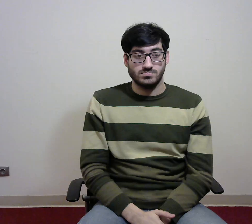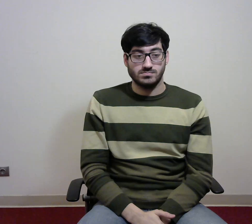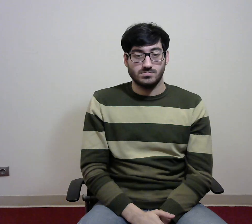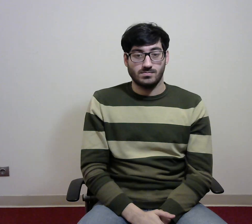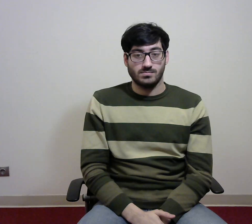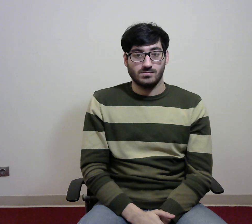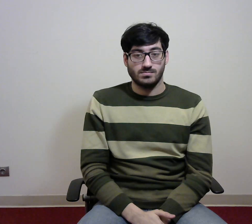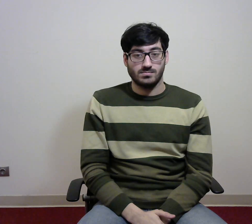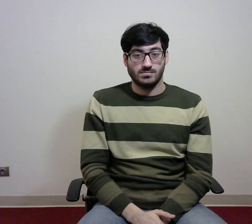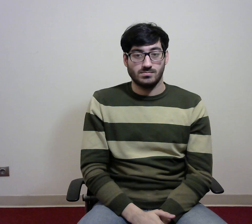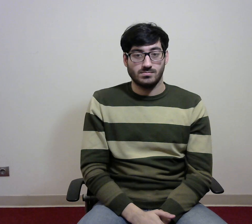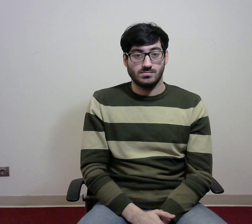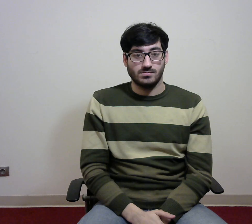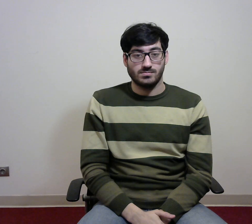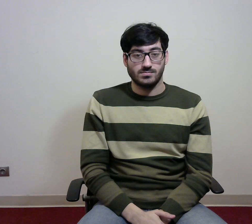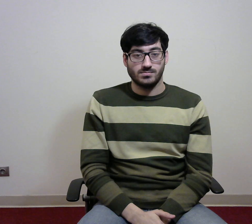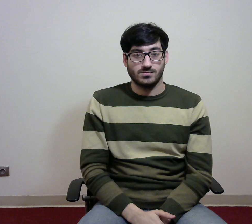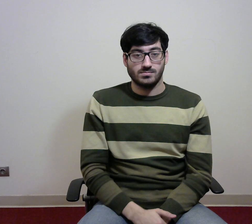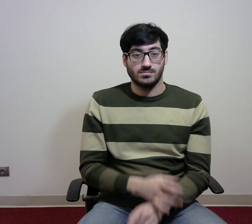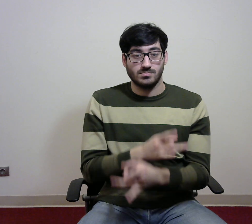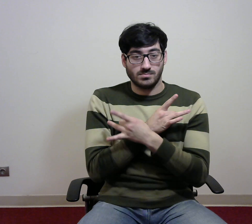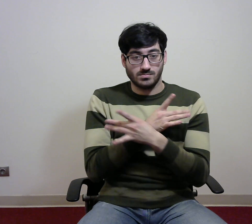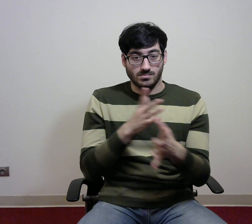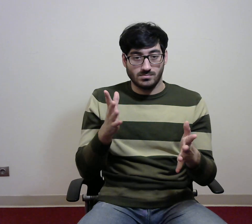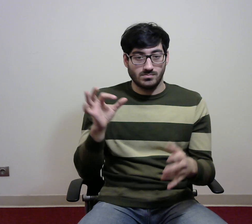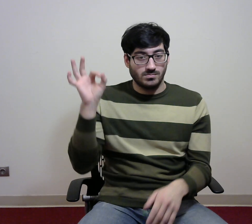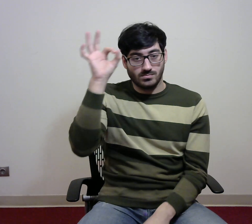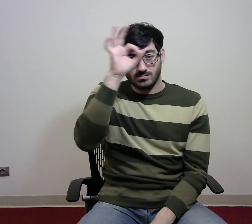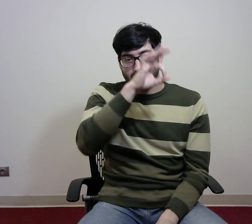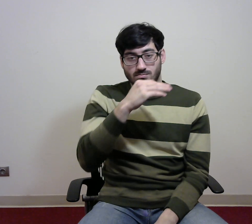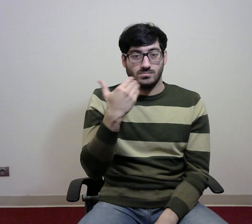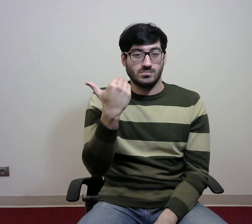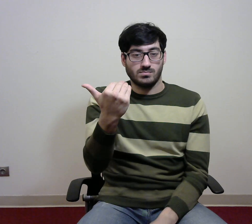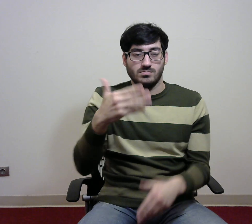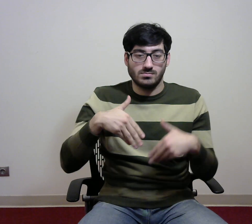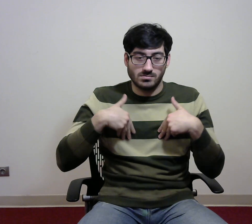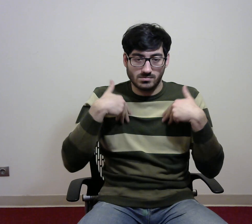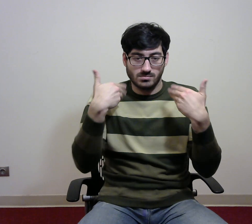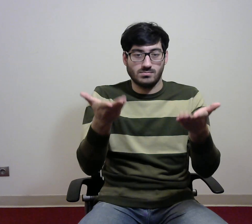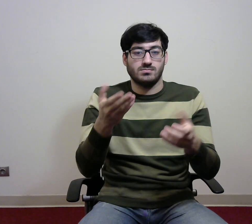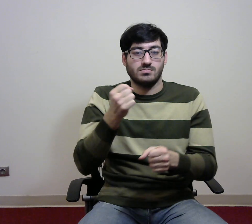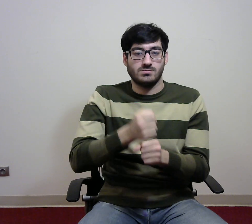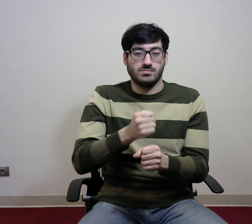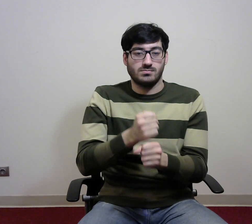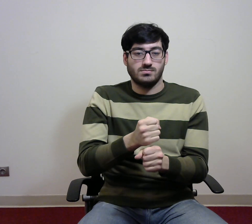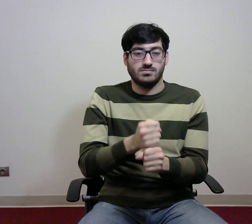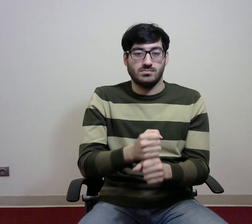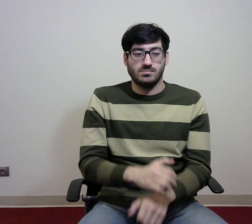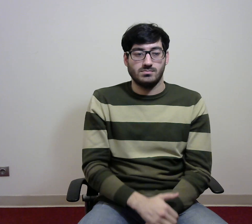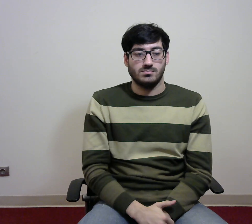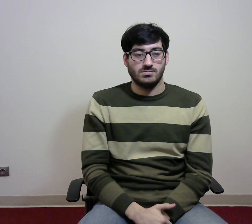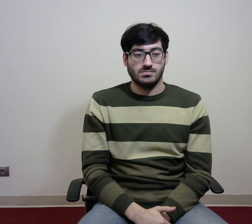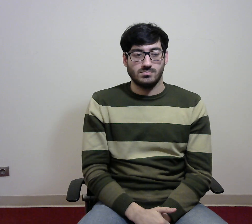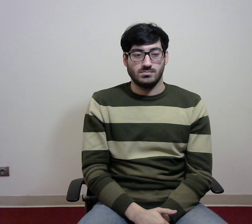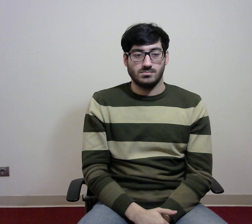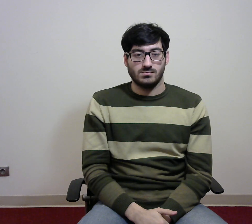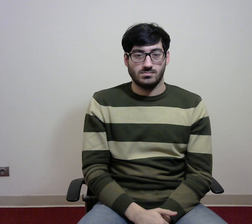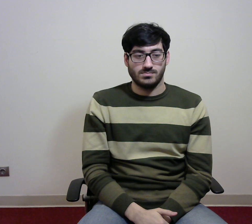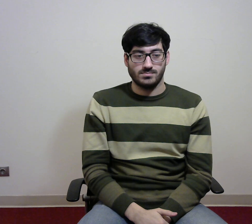Bayram münasibətilə sizi təbrik edirəm